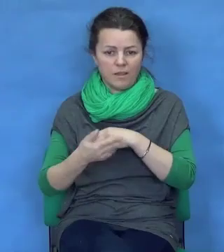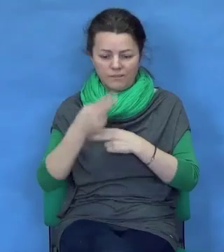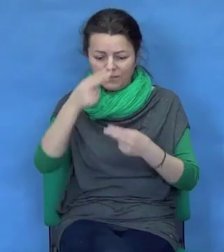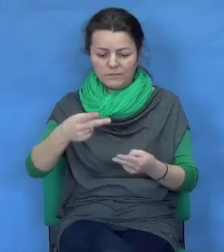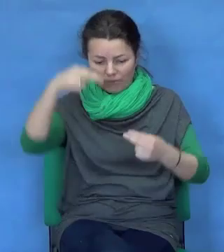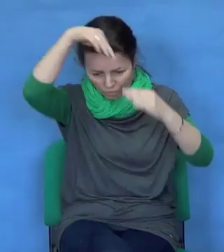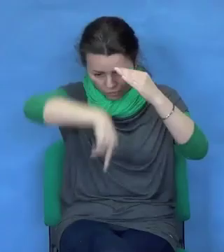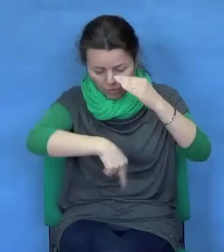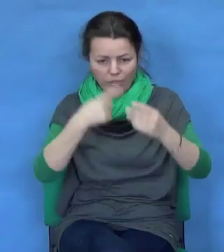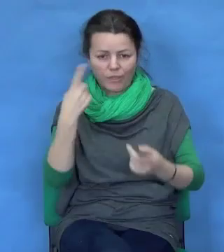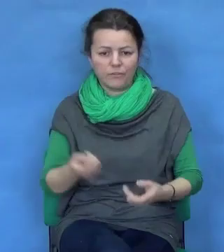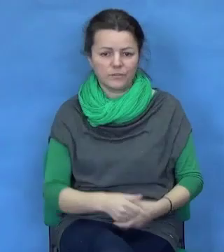Widzę, że ktoś tonie.